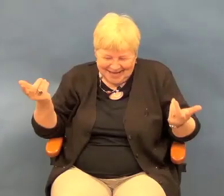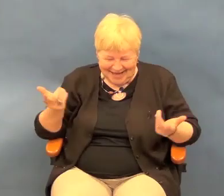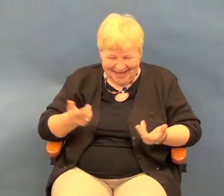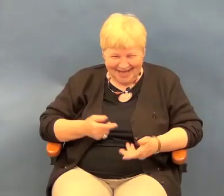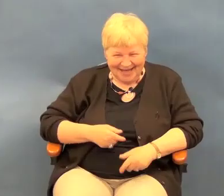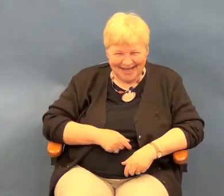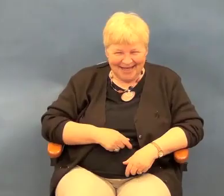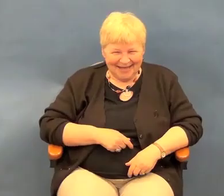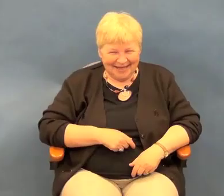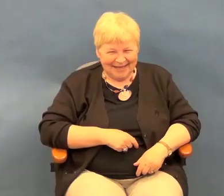Nie ma czegoś takiego.